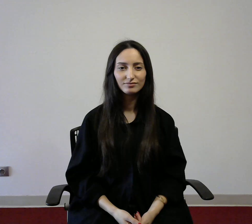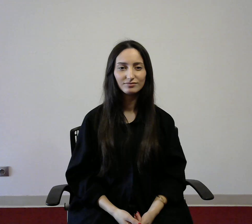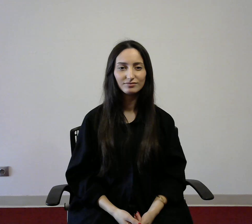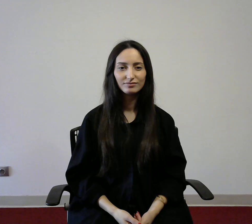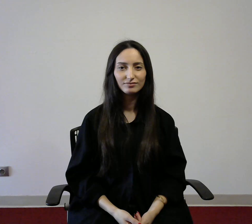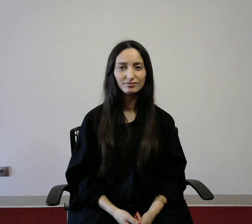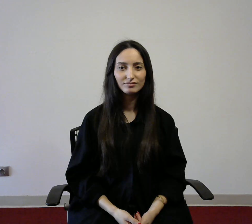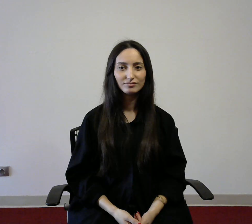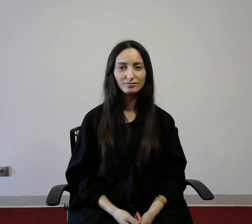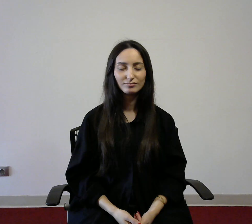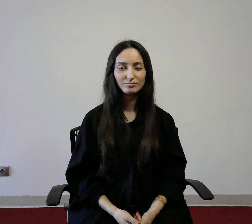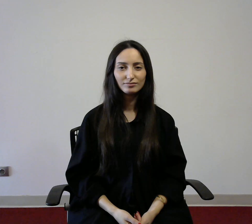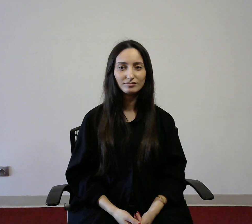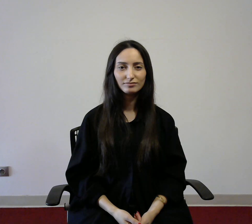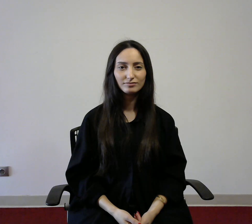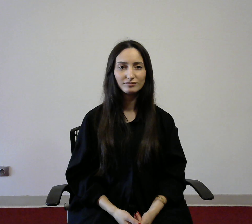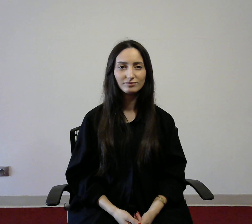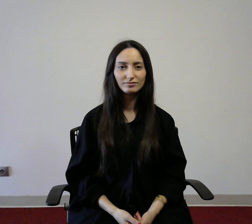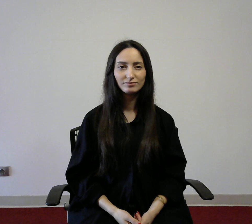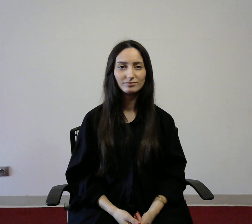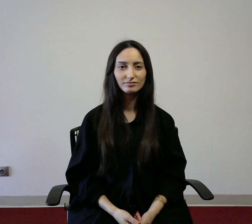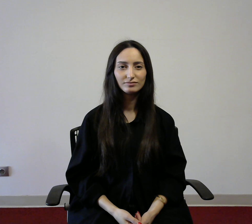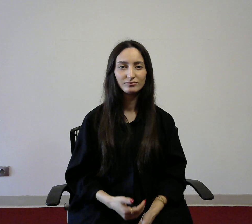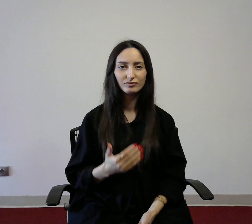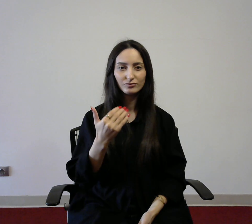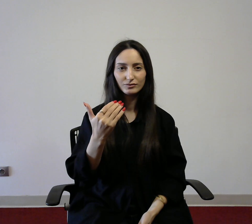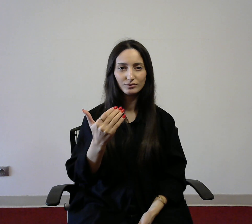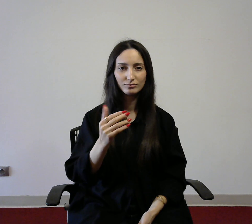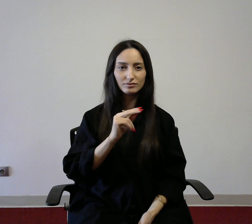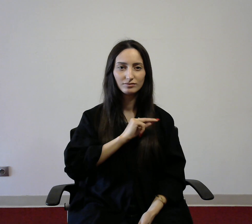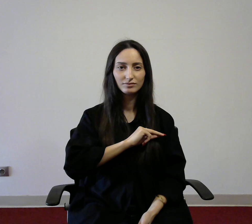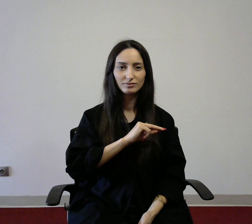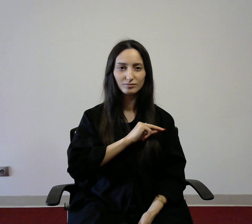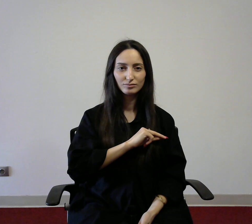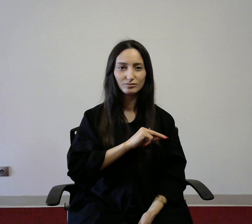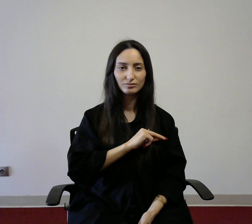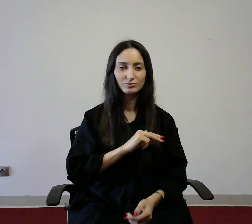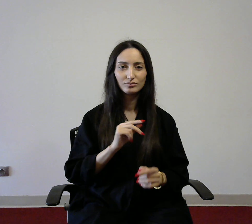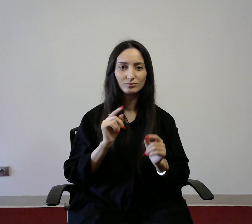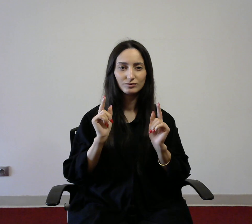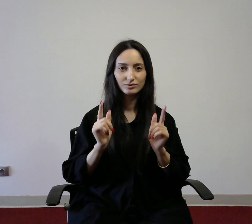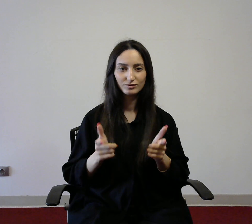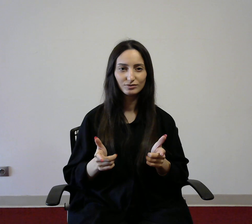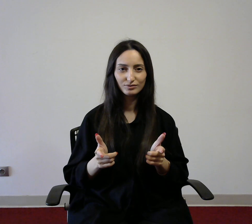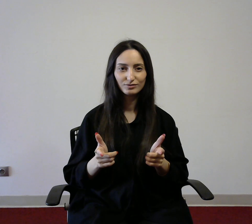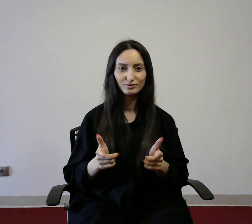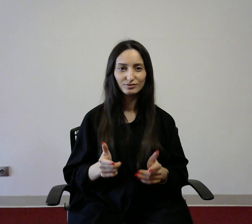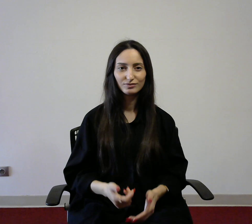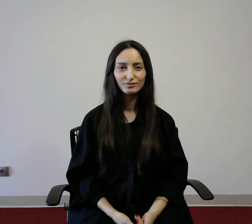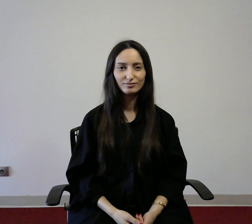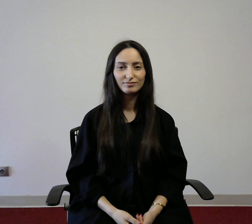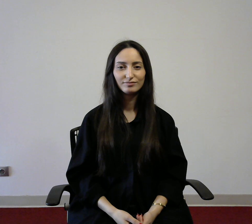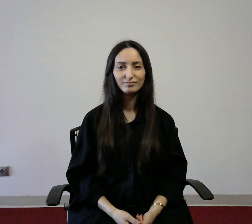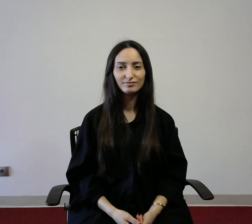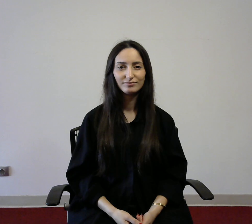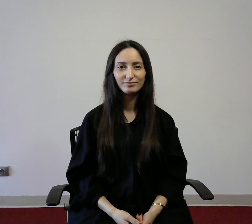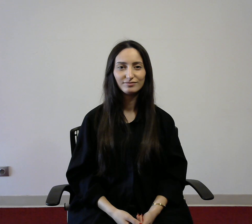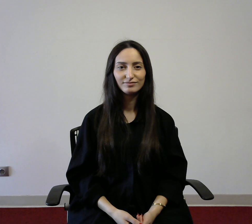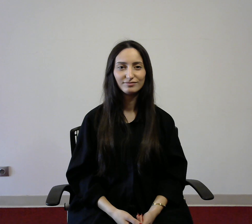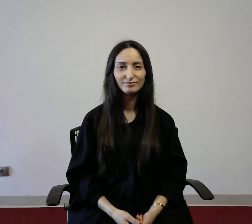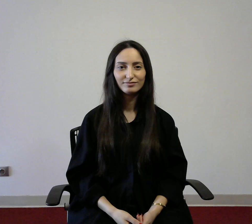Siz işdən razısınız?